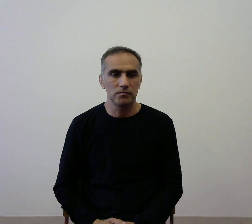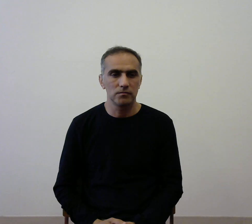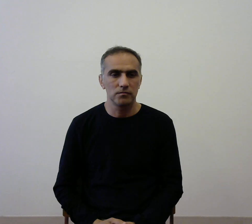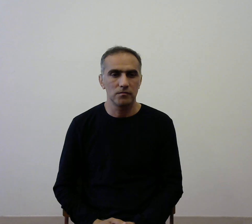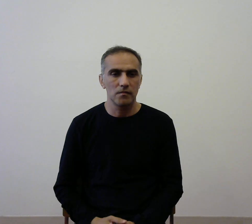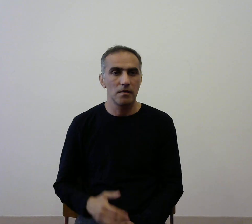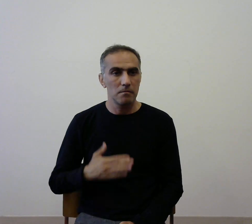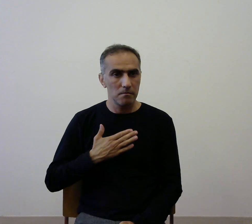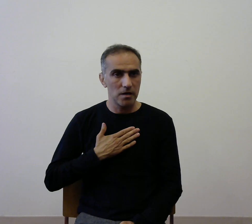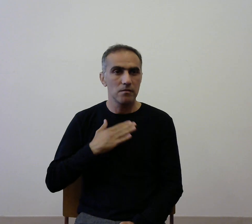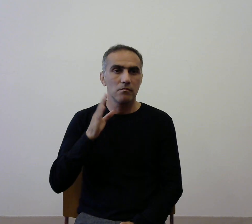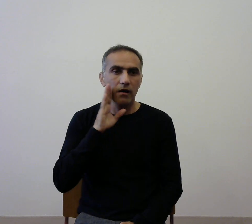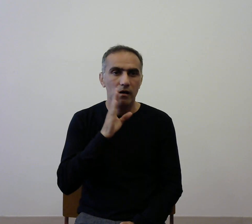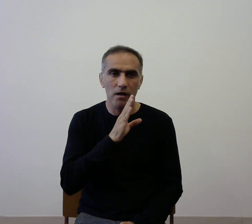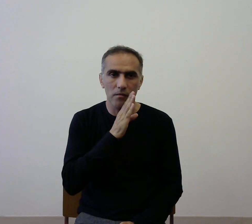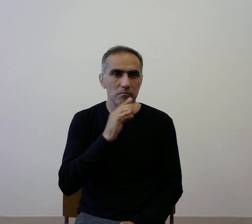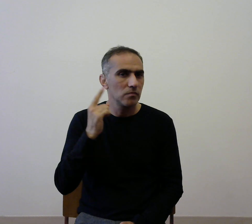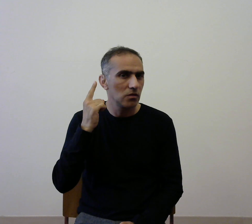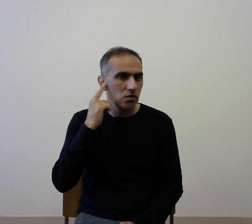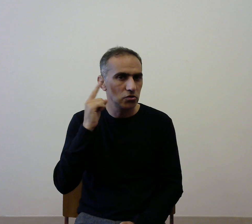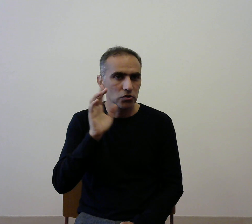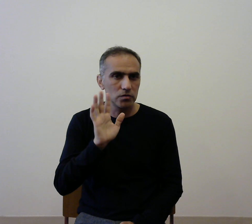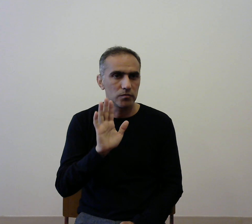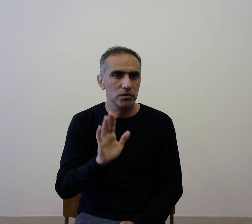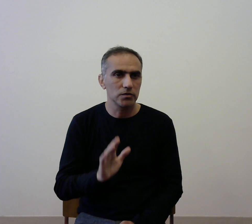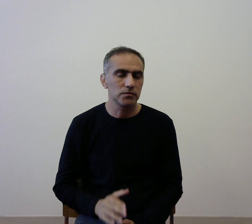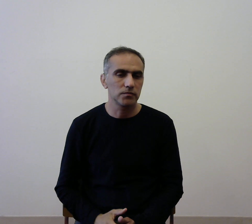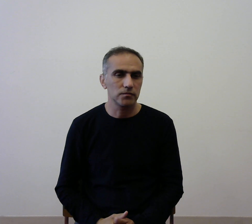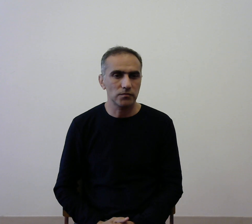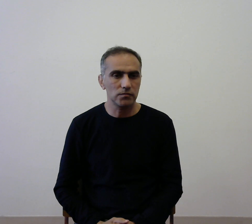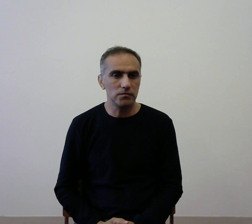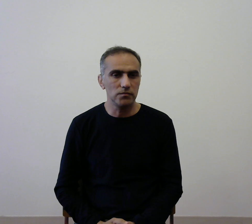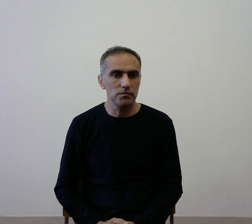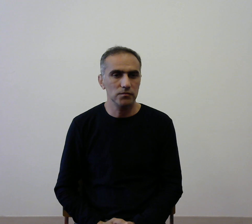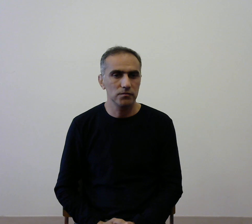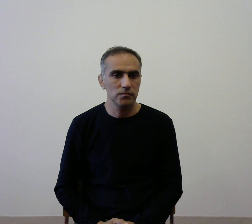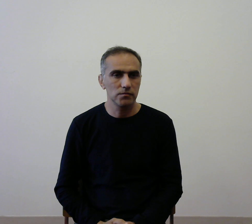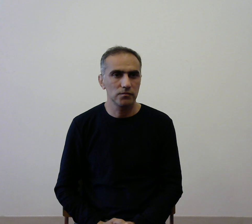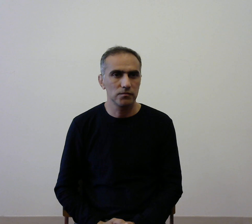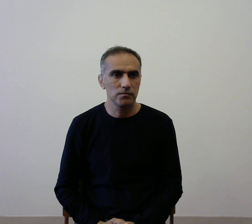Mənim anam eşitmir